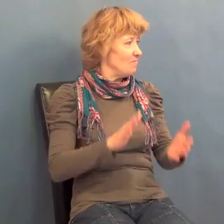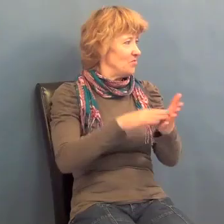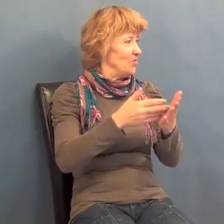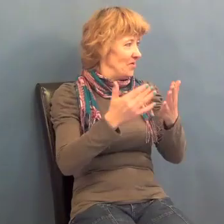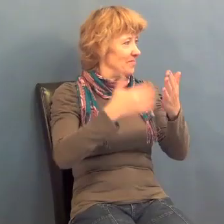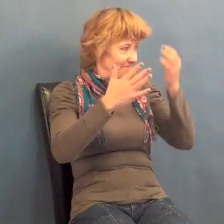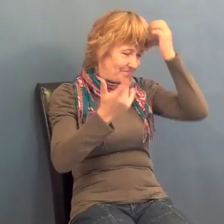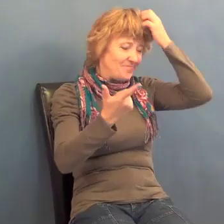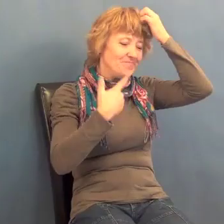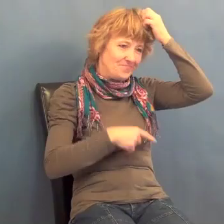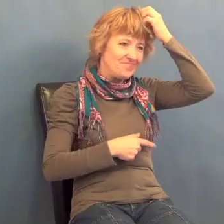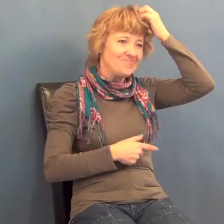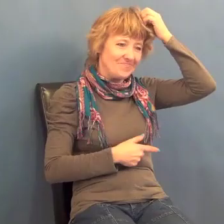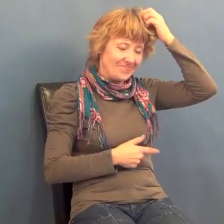Coś na przykład... aha.